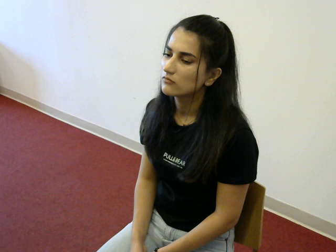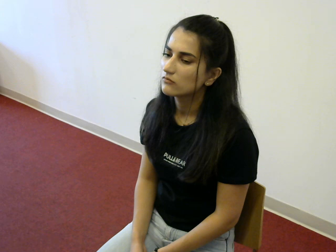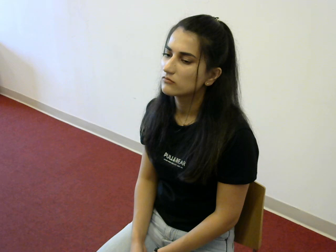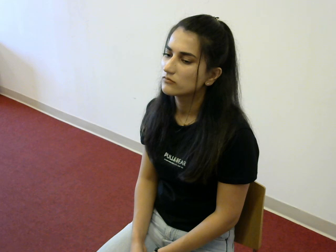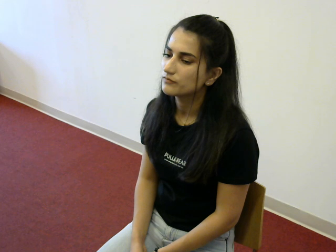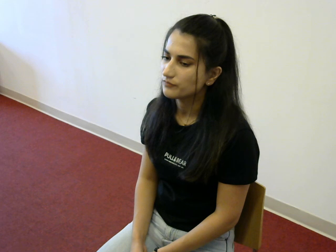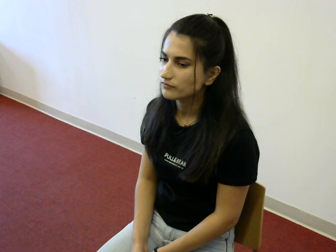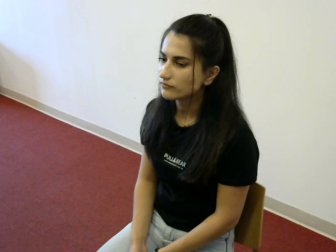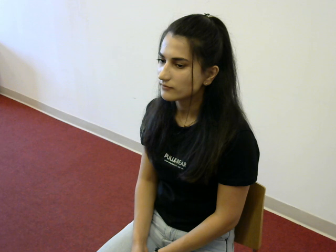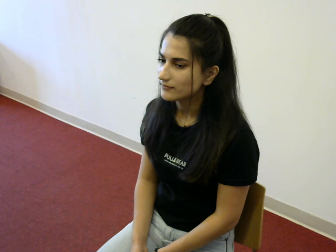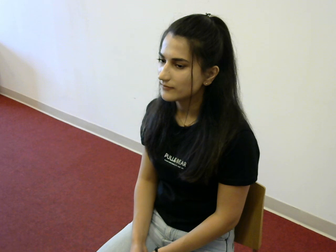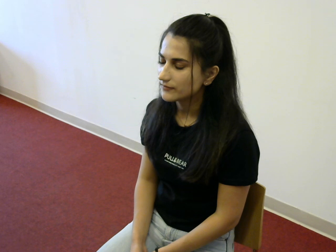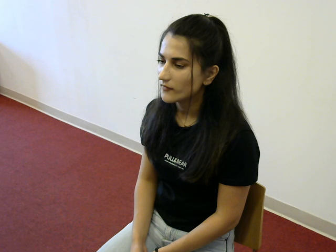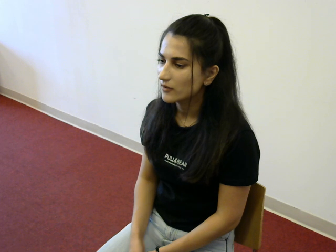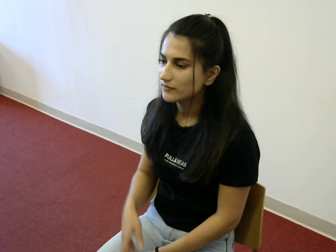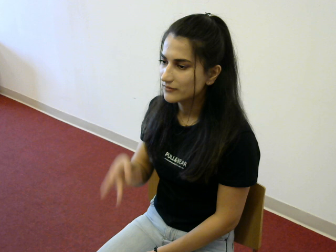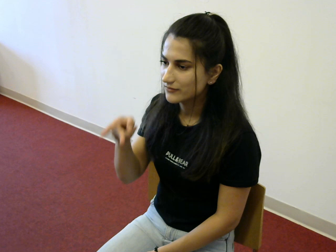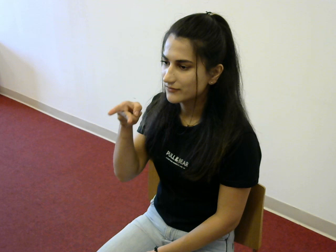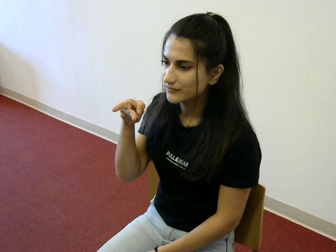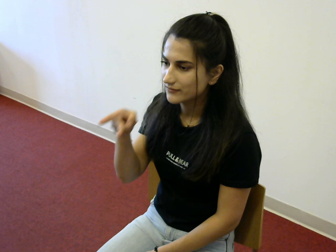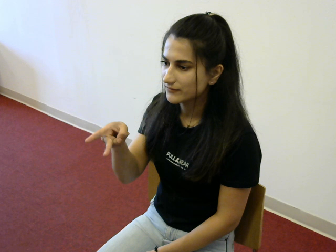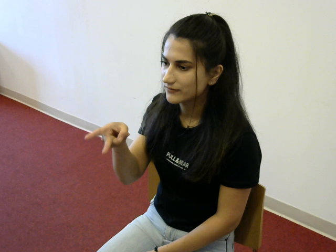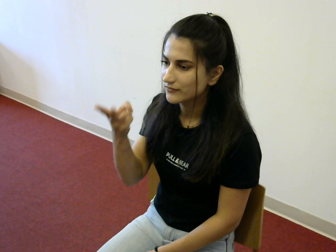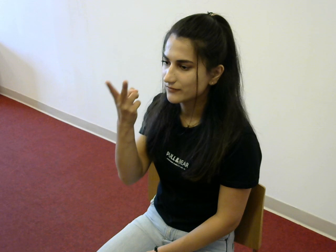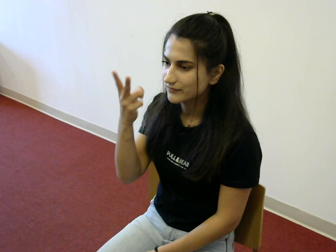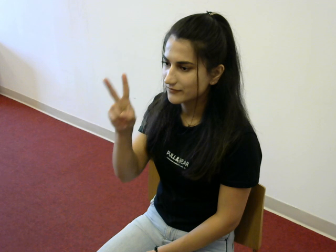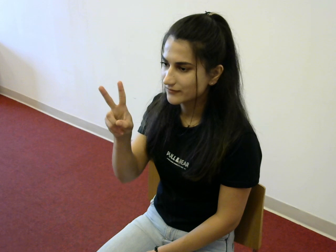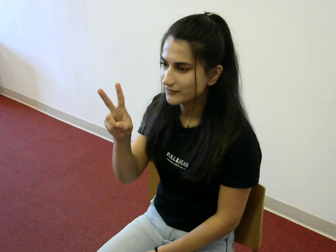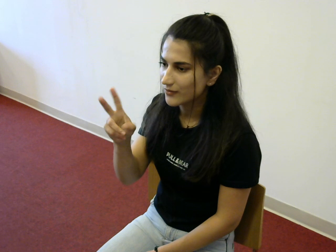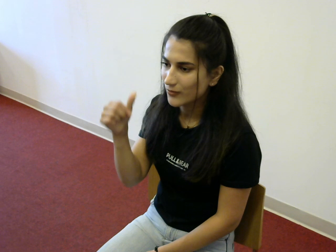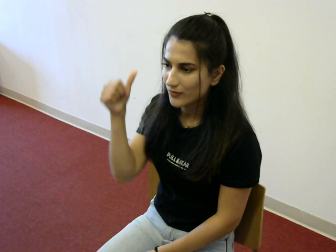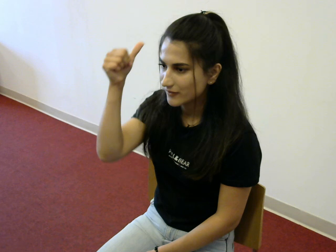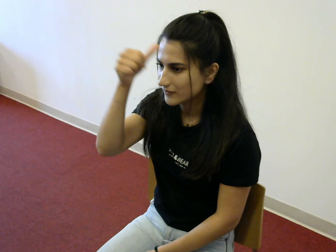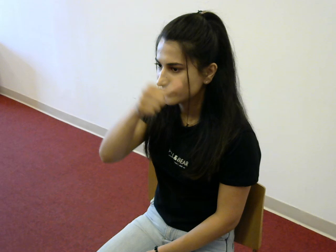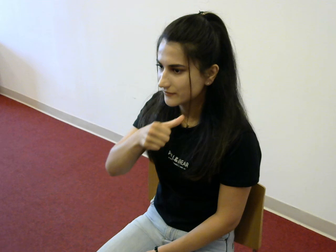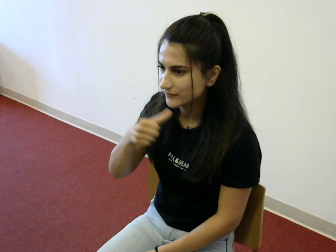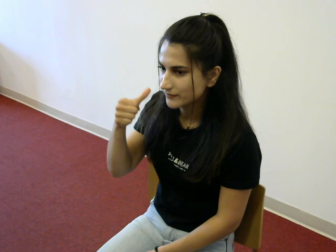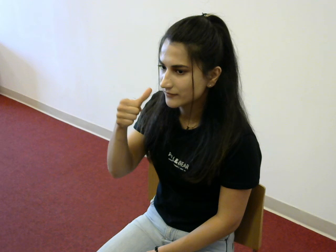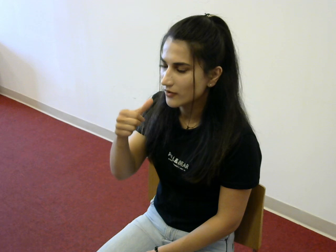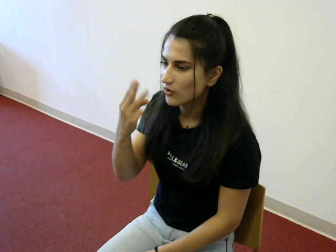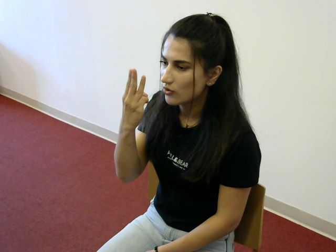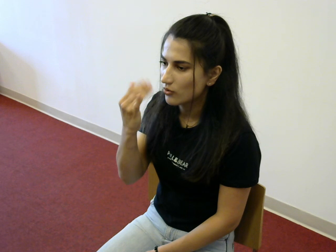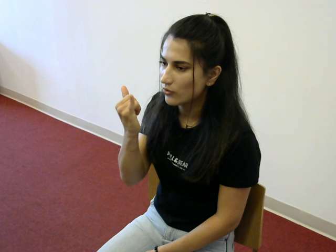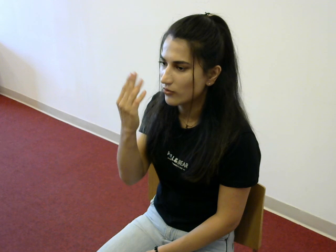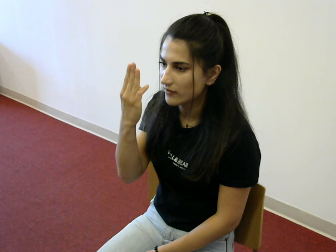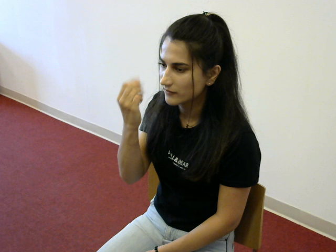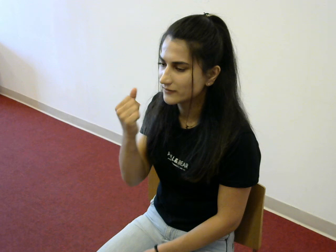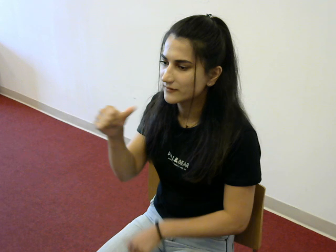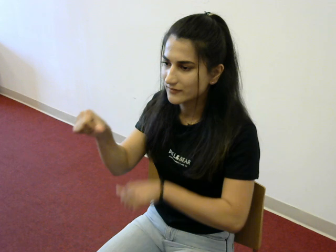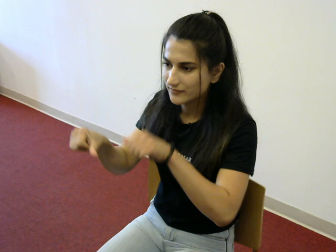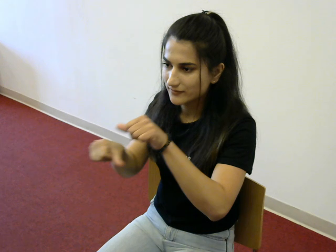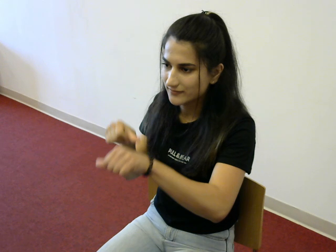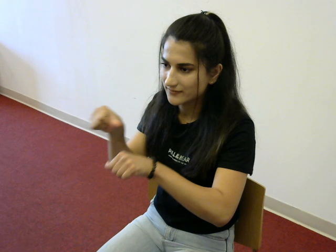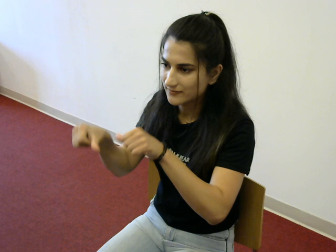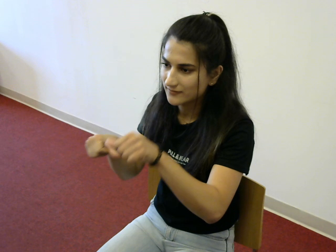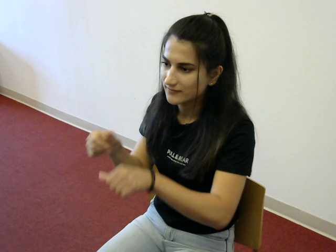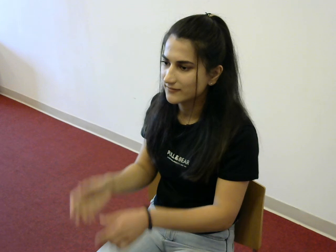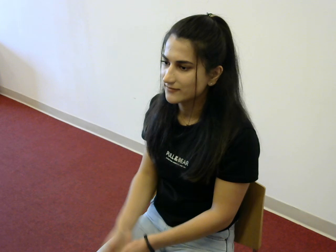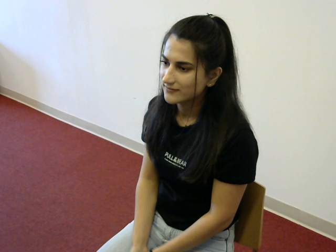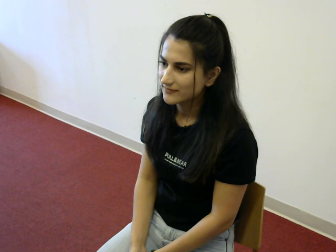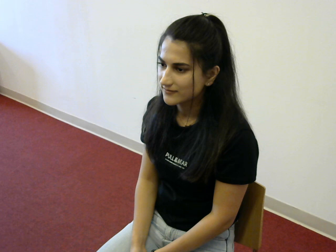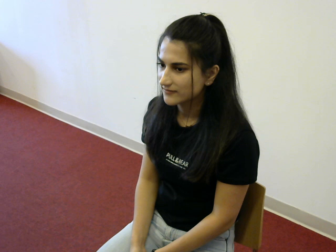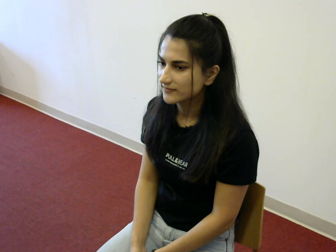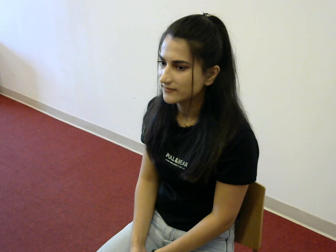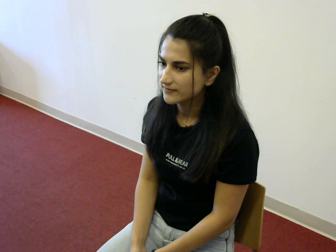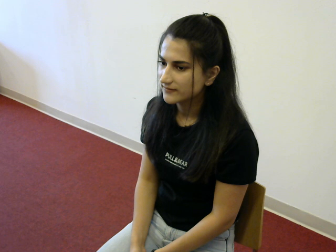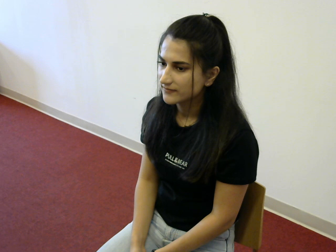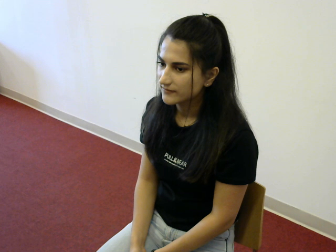2022-ci il Şuşa ilidir